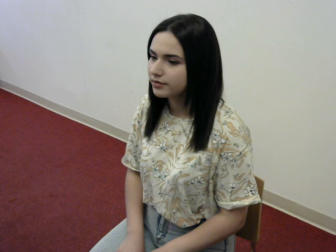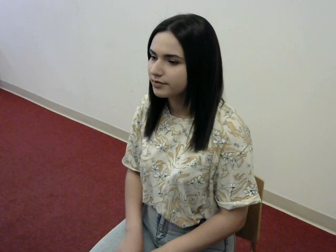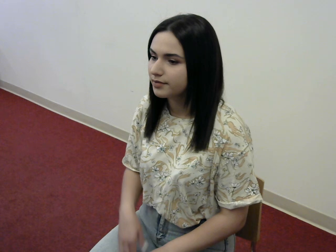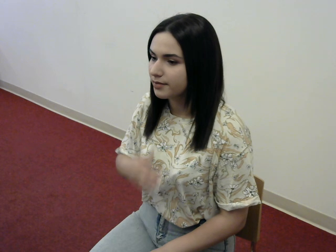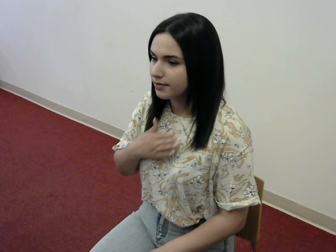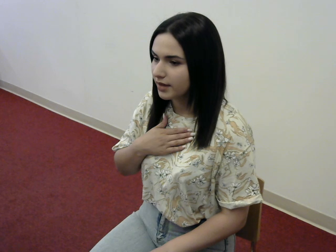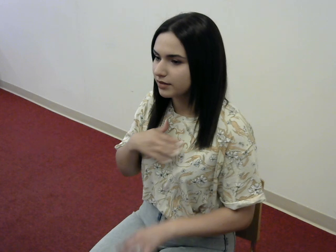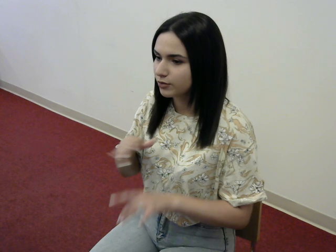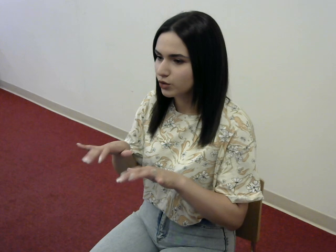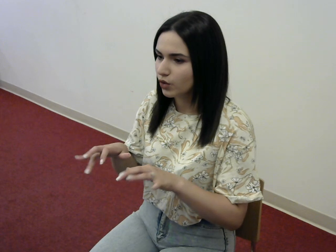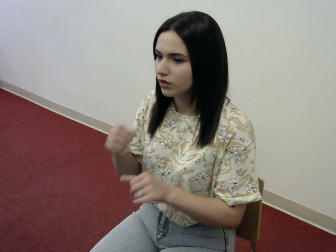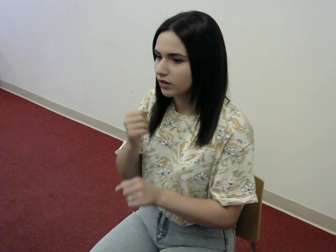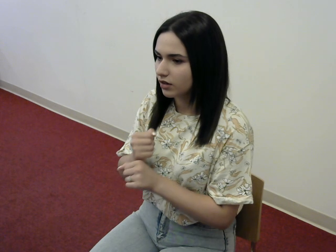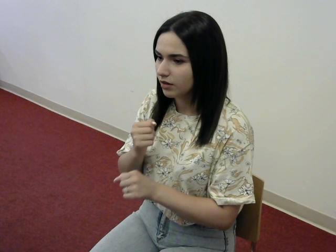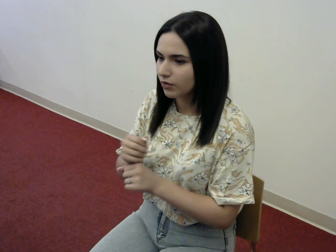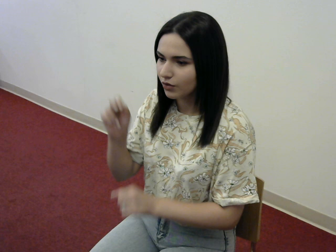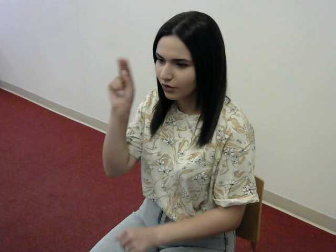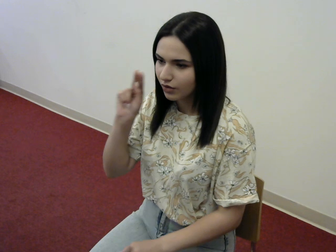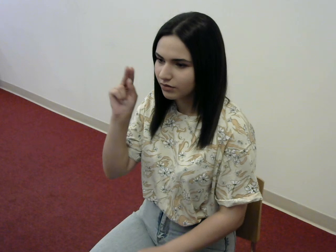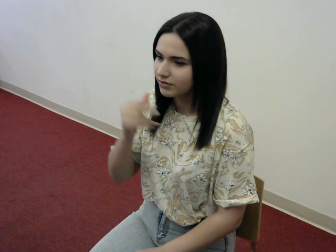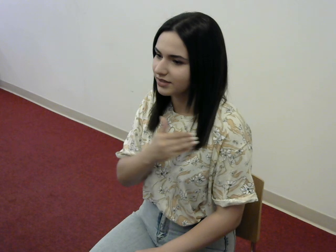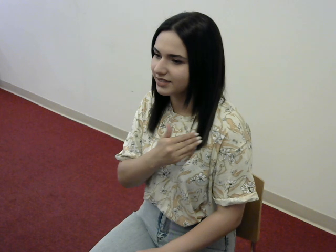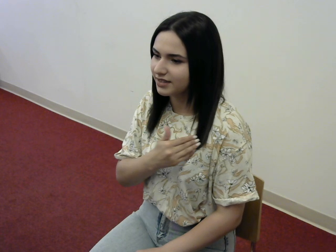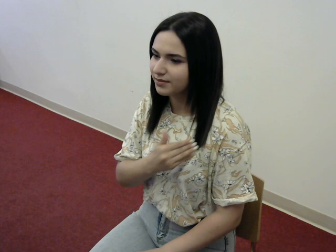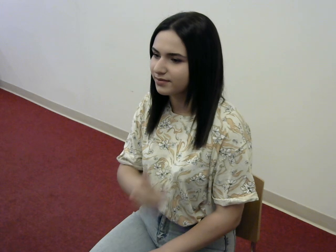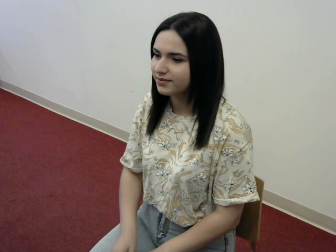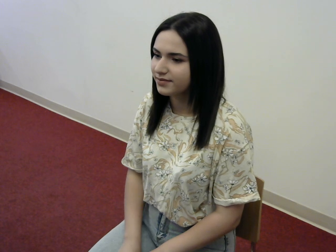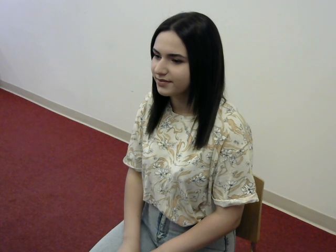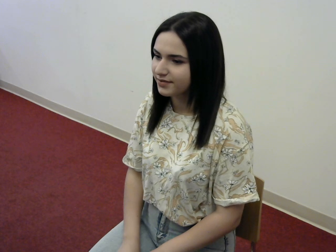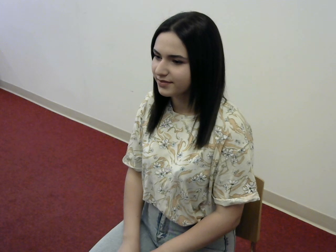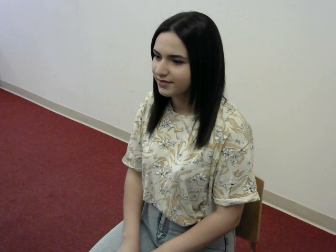Mən kompüterdə işləməyi öyrənmək istəyirəm